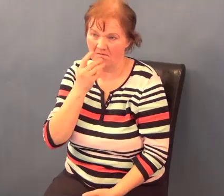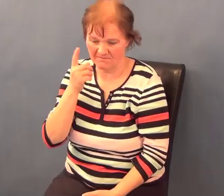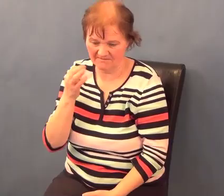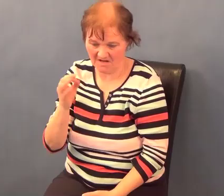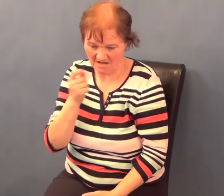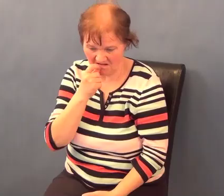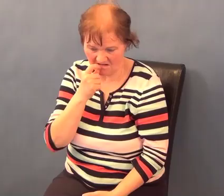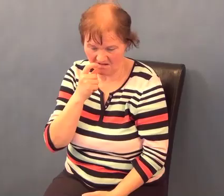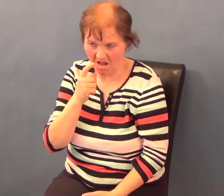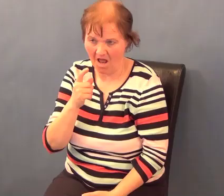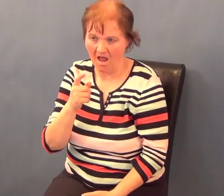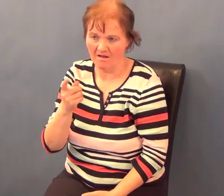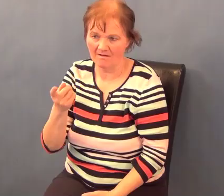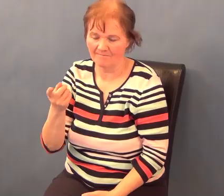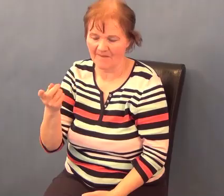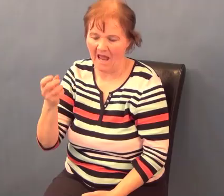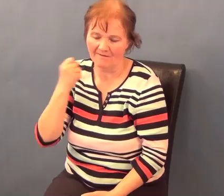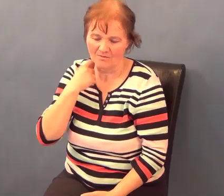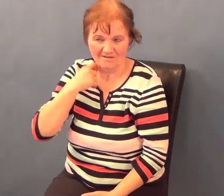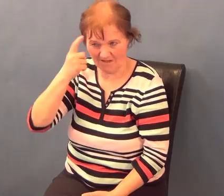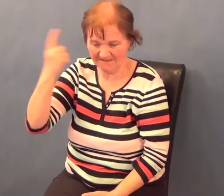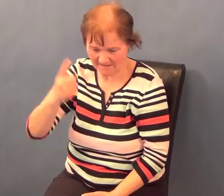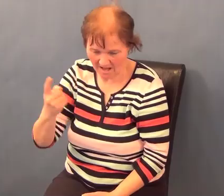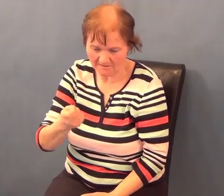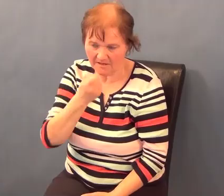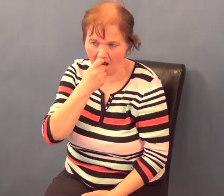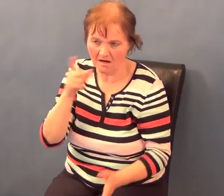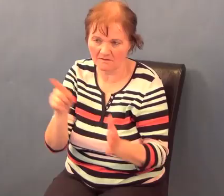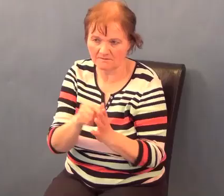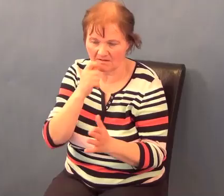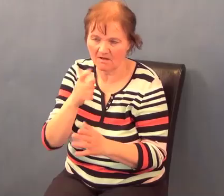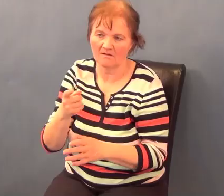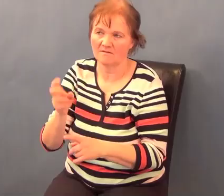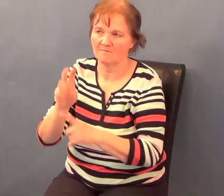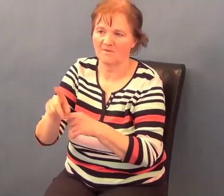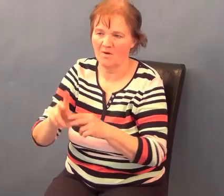Myślę, że wolno jeść, a wódka to wiem, że wolno, ale że jest zakaz razem z jedzeniem?